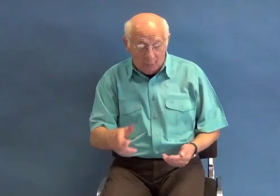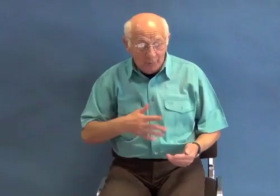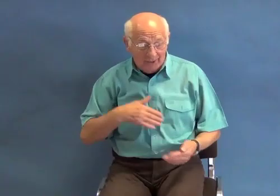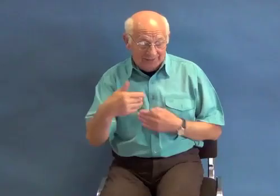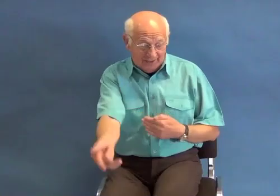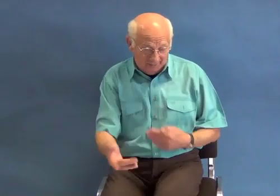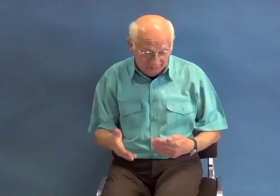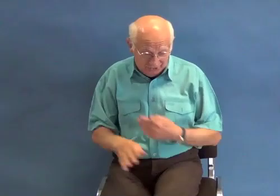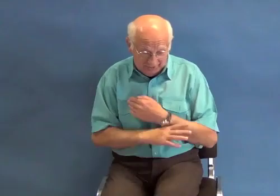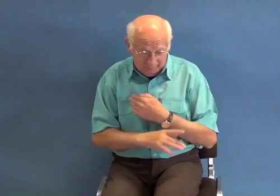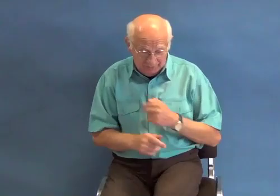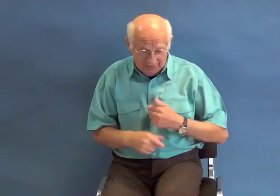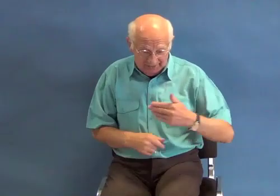To jest dalej, to drzewo.